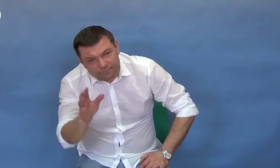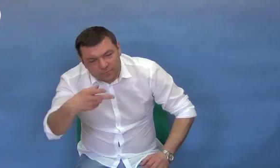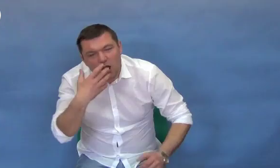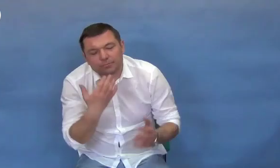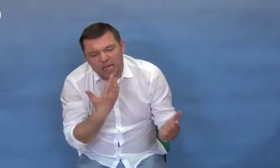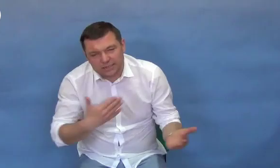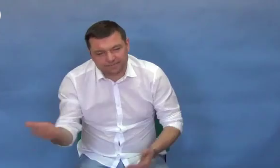Jak jest gorąco, powstaje pożar.